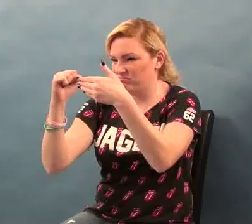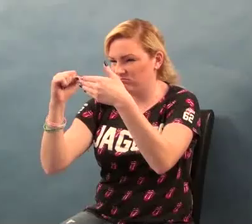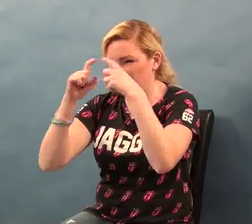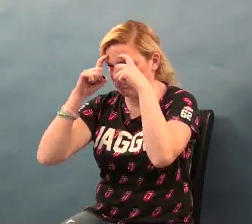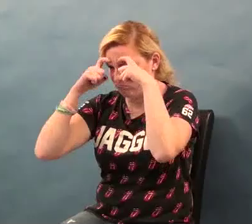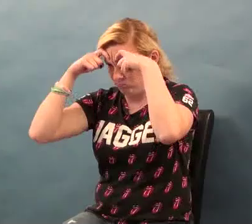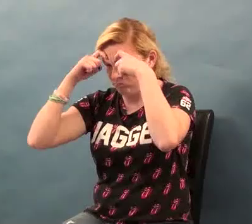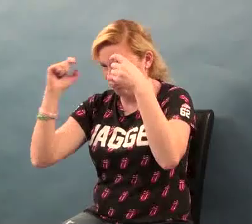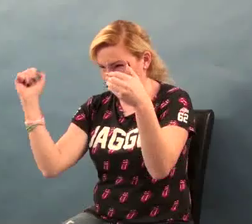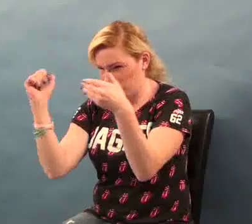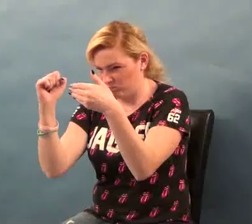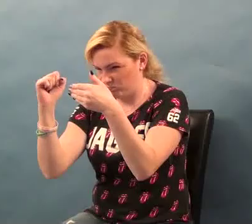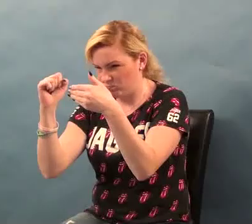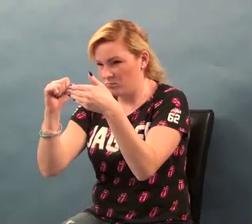Oboje zmarszczyli brwi.